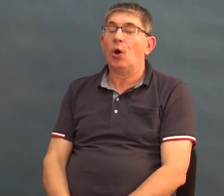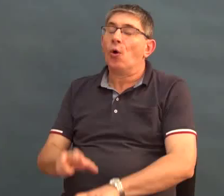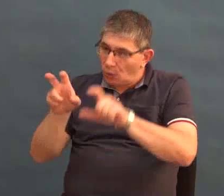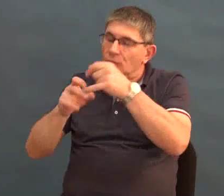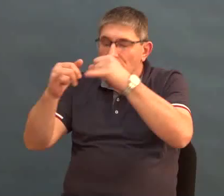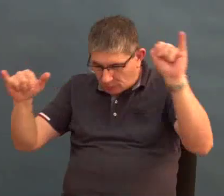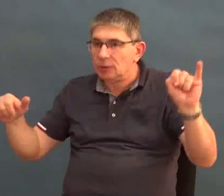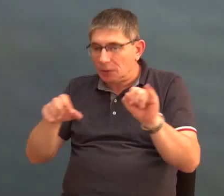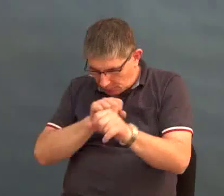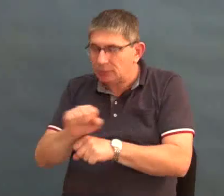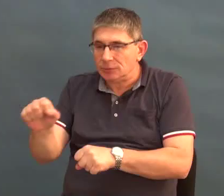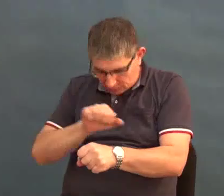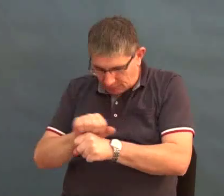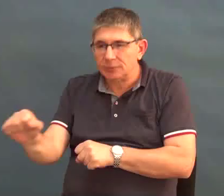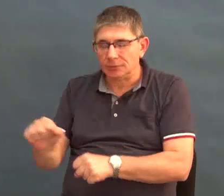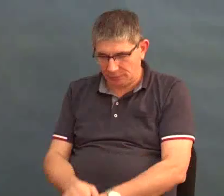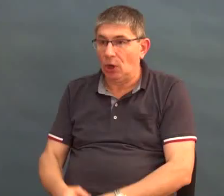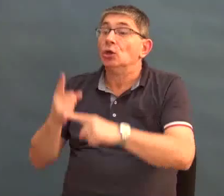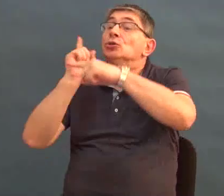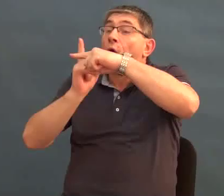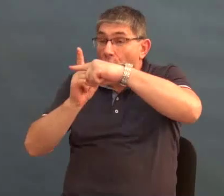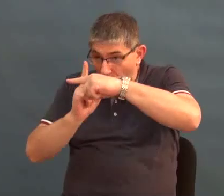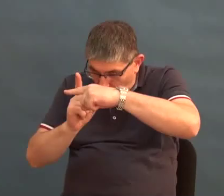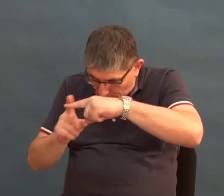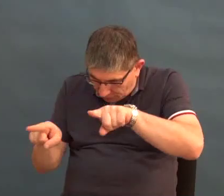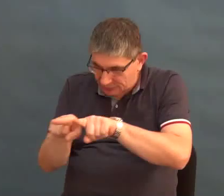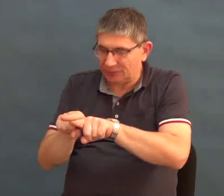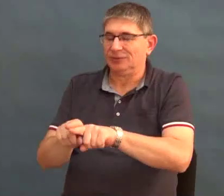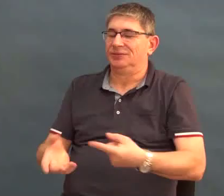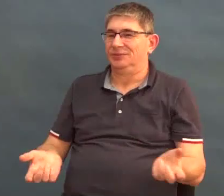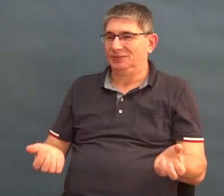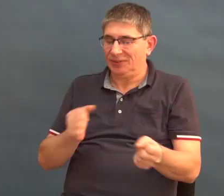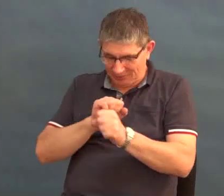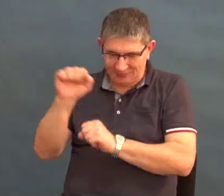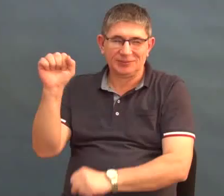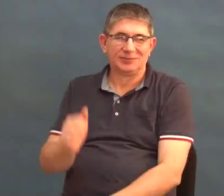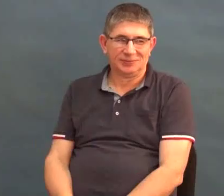W hotelach różnych jest, w kościele też jest.